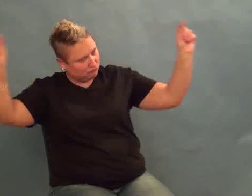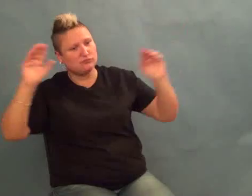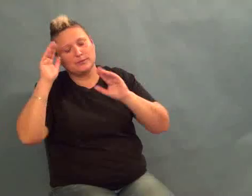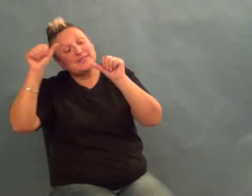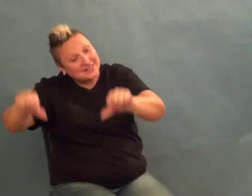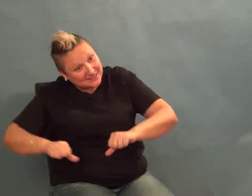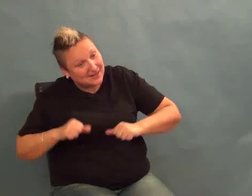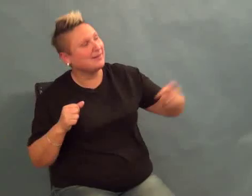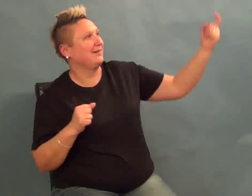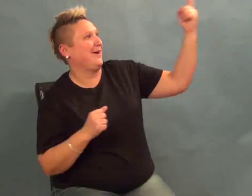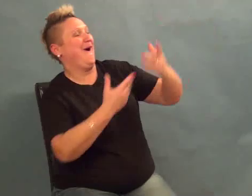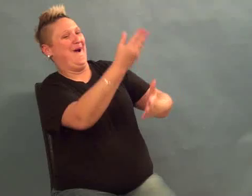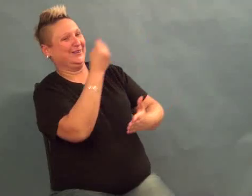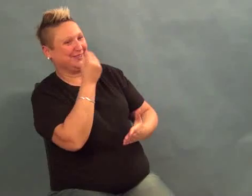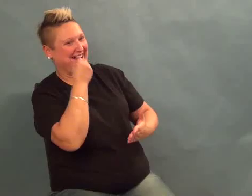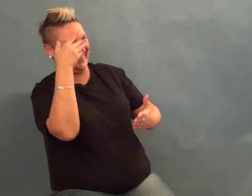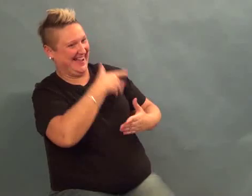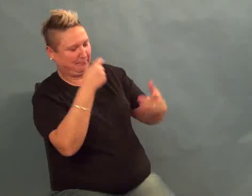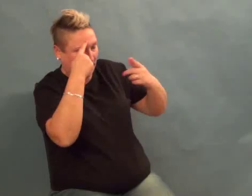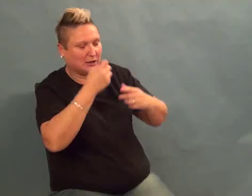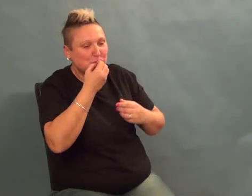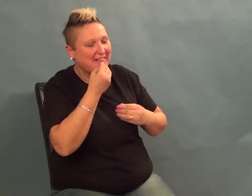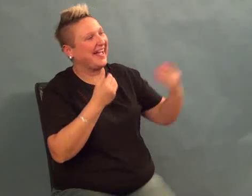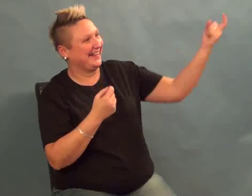Spotykają się rano na śniadaniu, przychodzi mężczyzna, który spał.